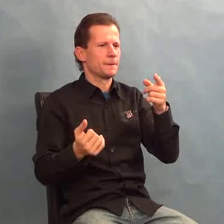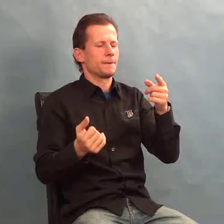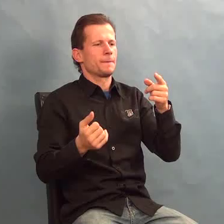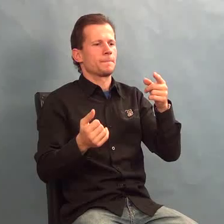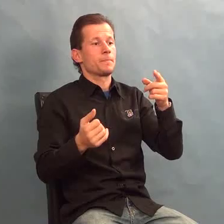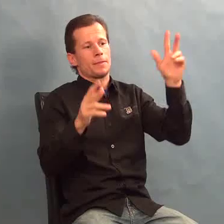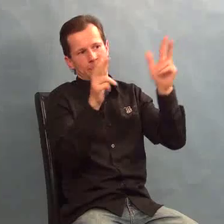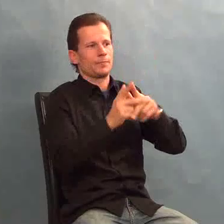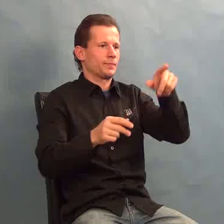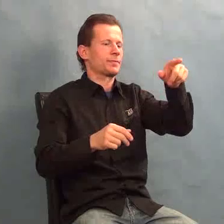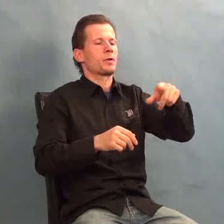Kot chciał zaatakować przez okno...